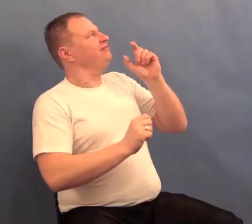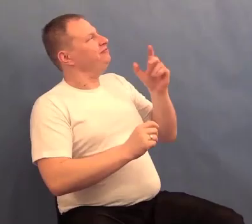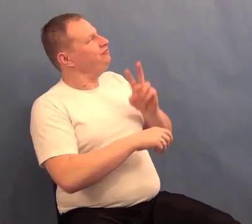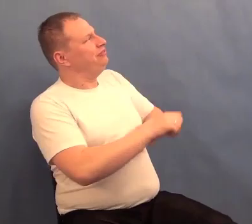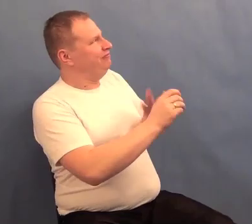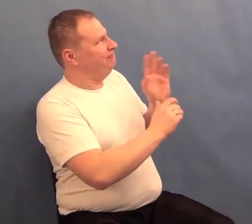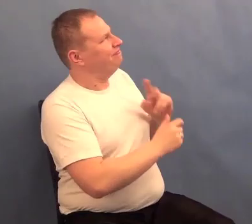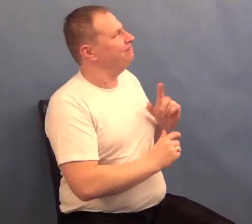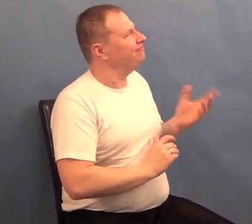Chaplin spojrzał na policjanta.